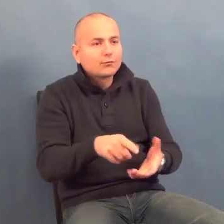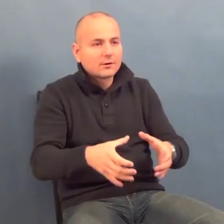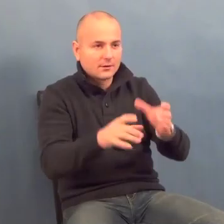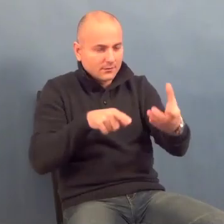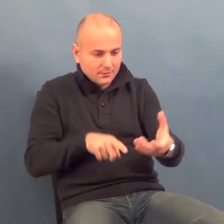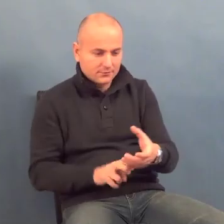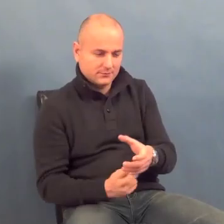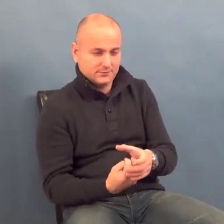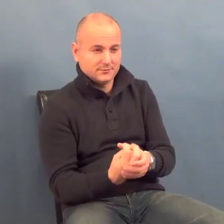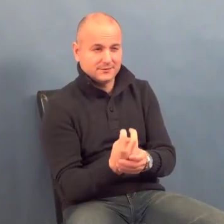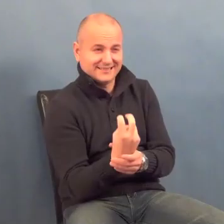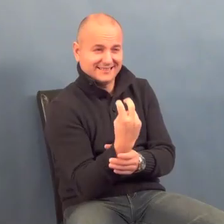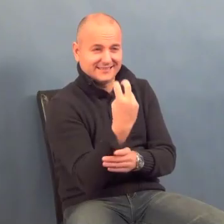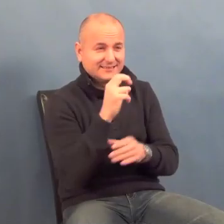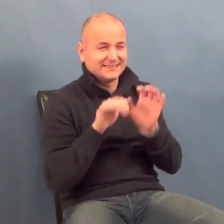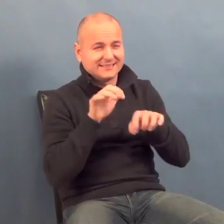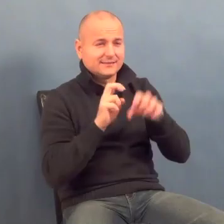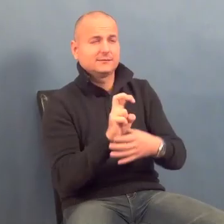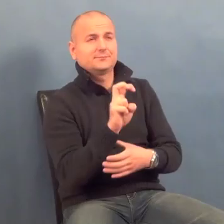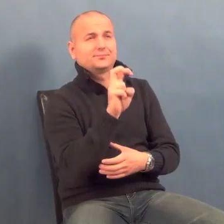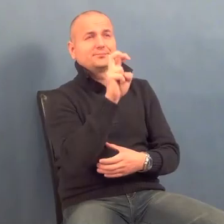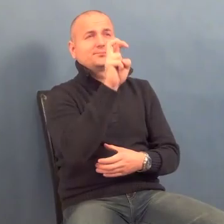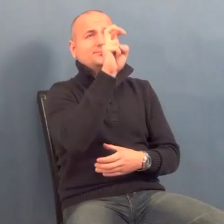Wspina się do góry wewnątrz rynny.